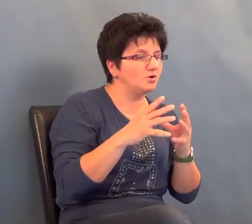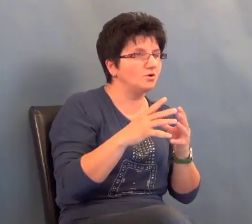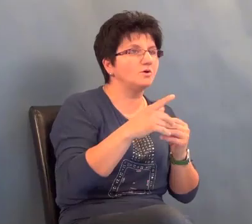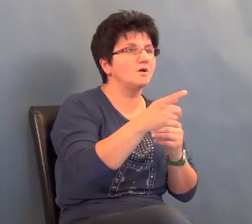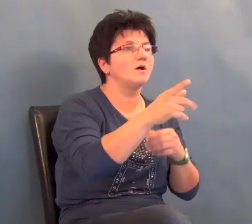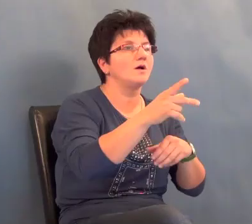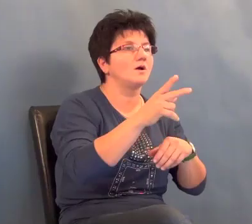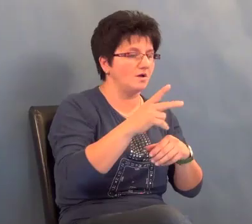A ty o której?